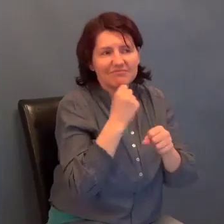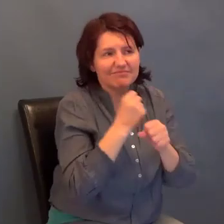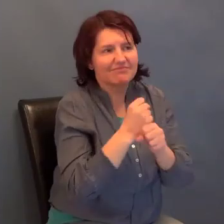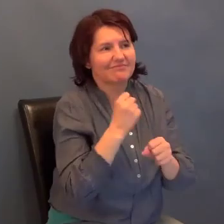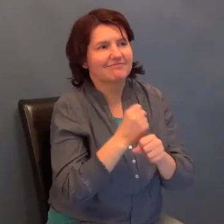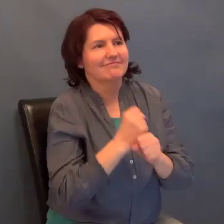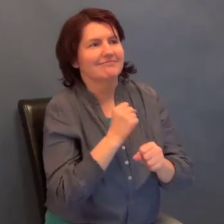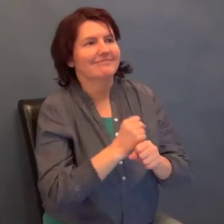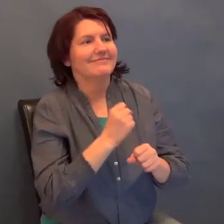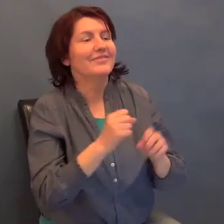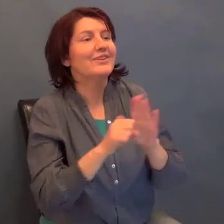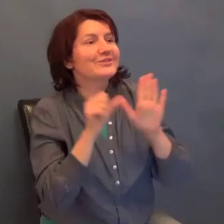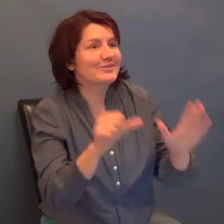Pracuję.